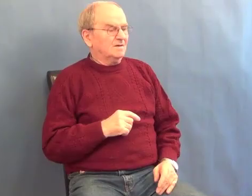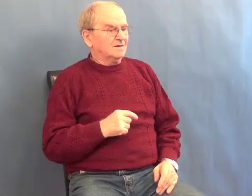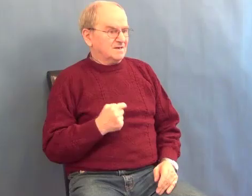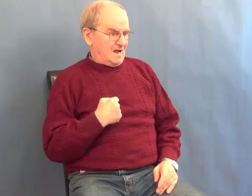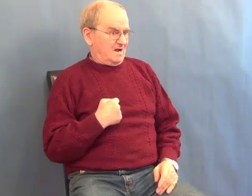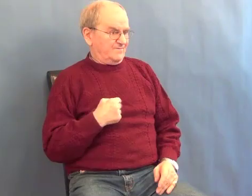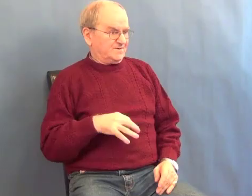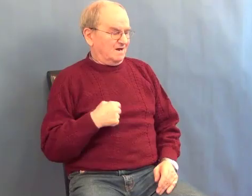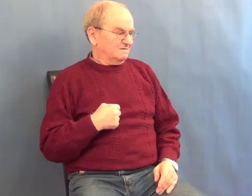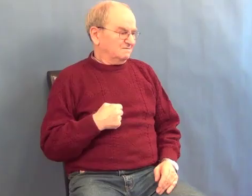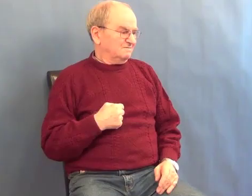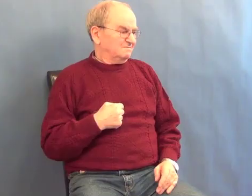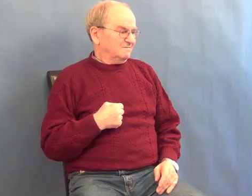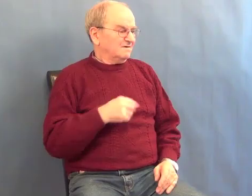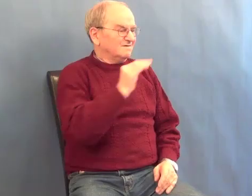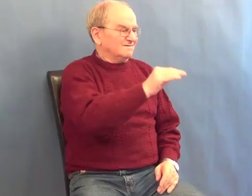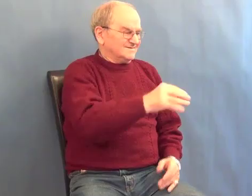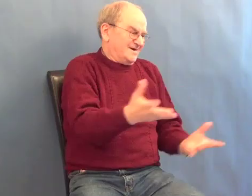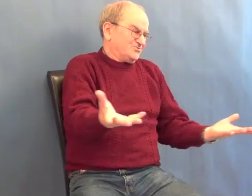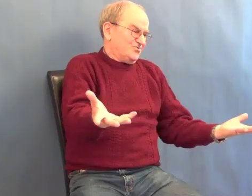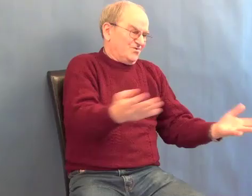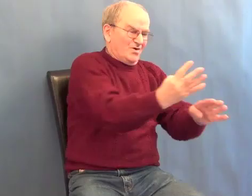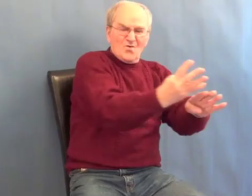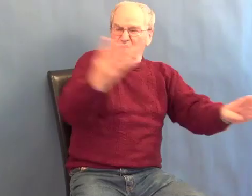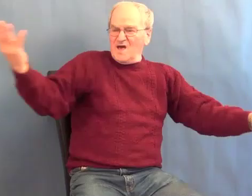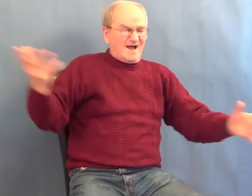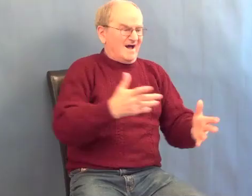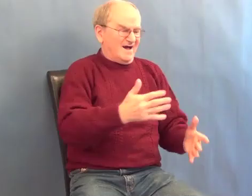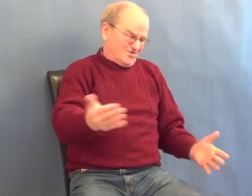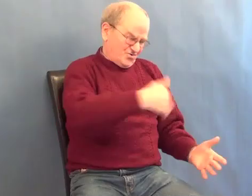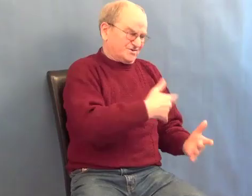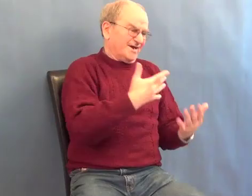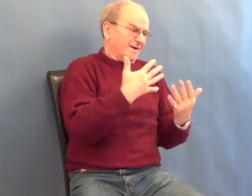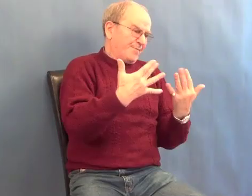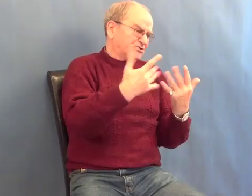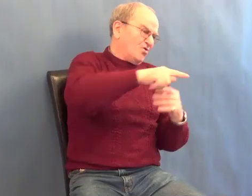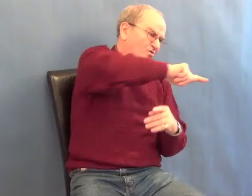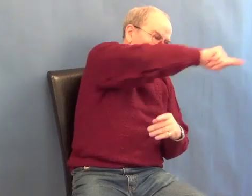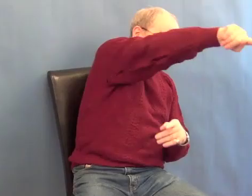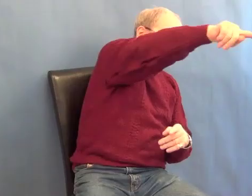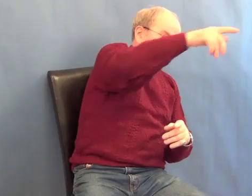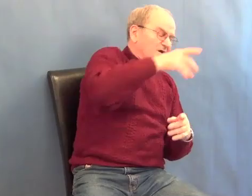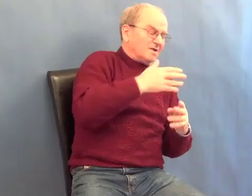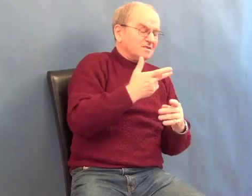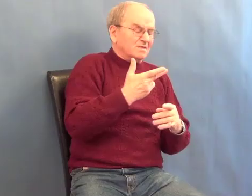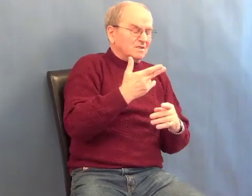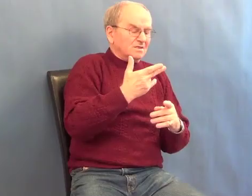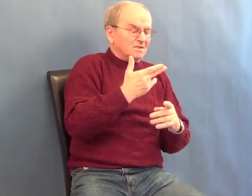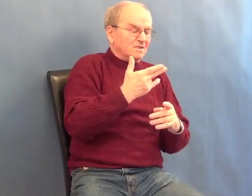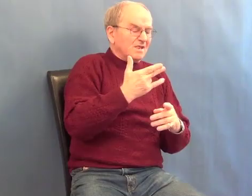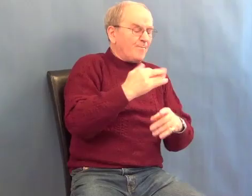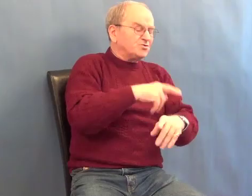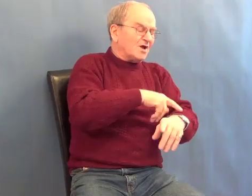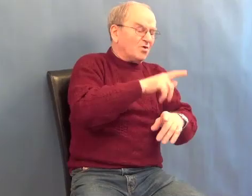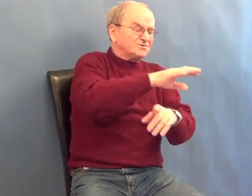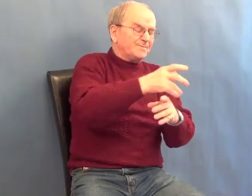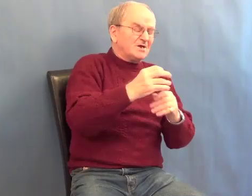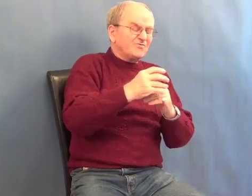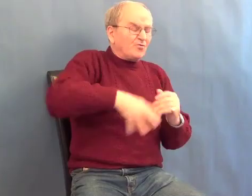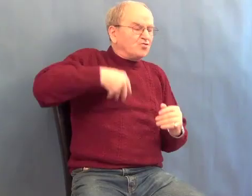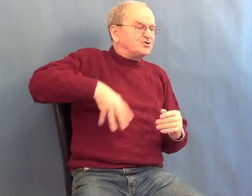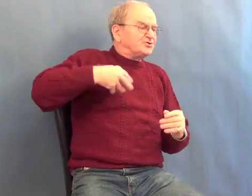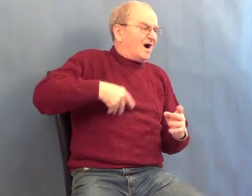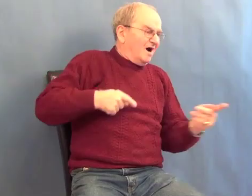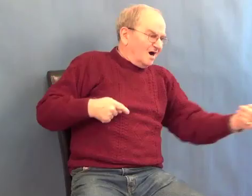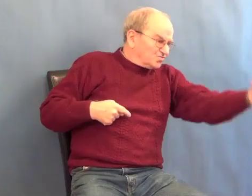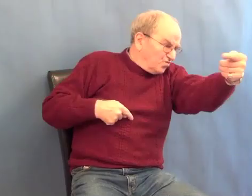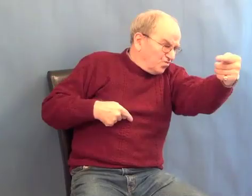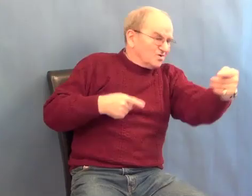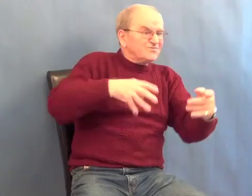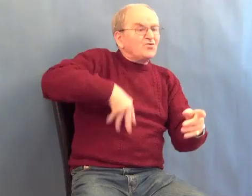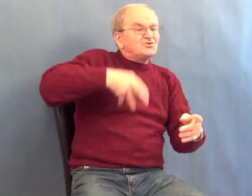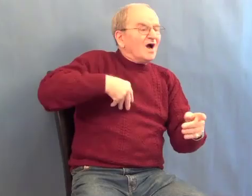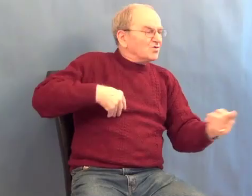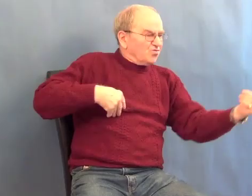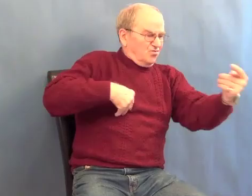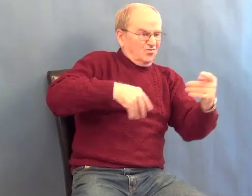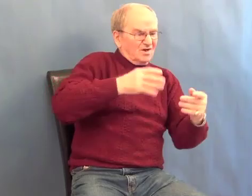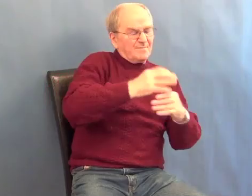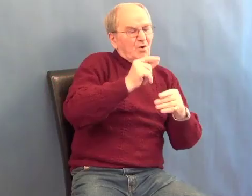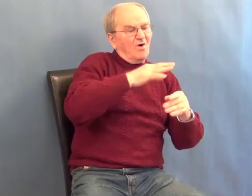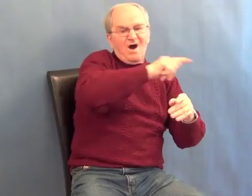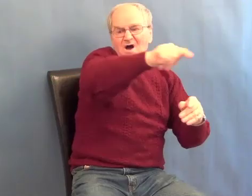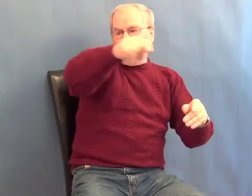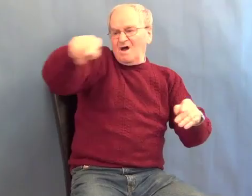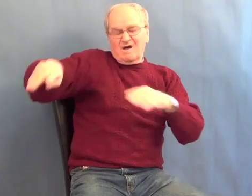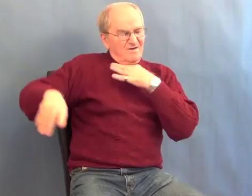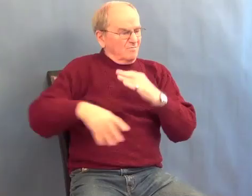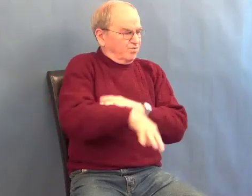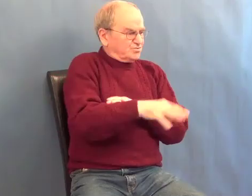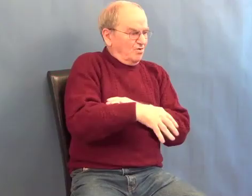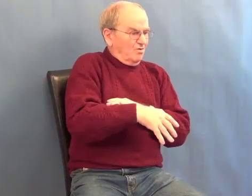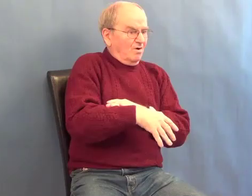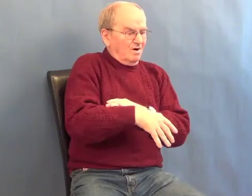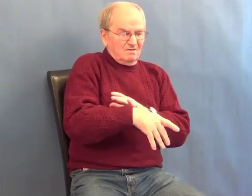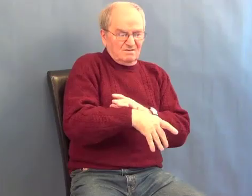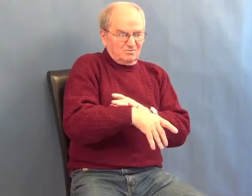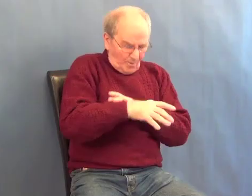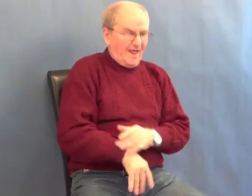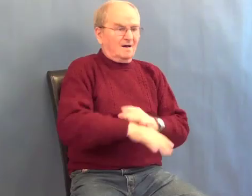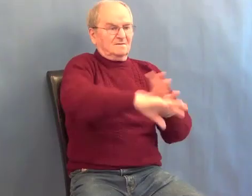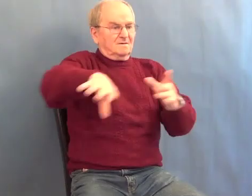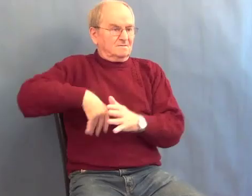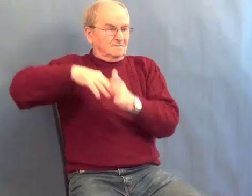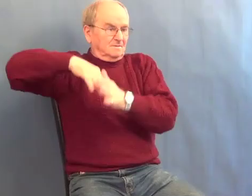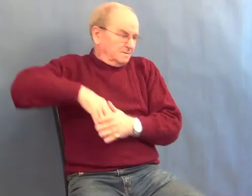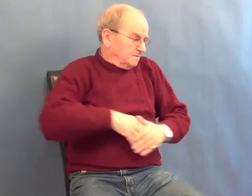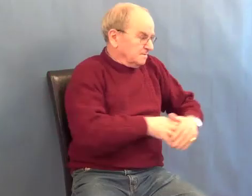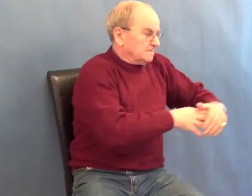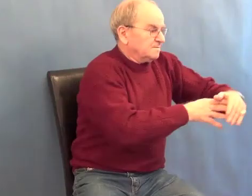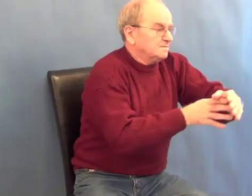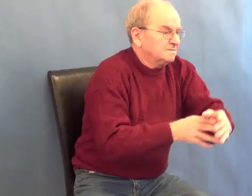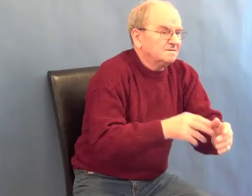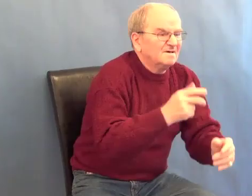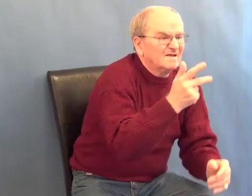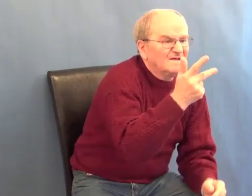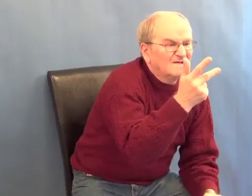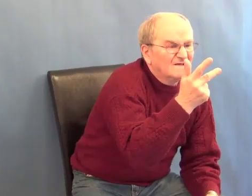Ja byłem winny, powiedziałem, że po co stać w dużej kolejce jak tam niedaleko na Świętokrzyskiej też jest bank PKO i było pusto.